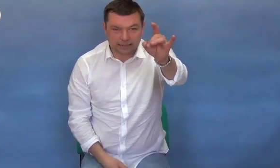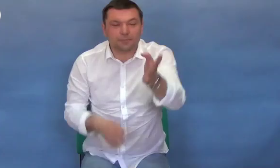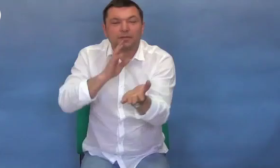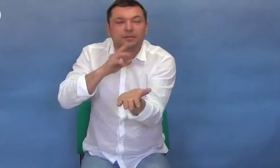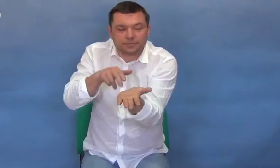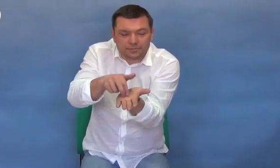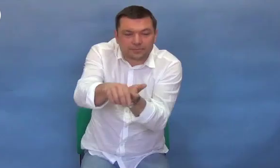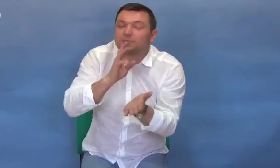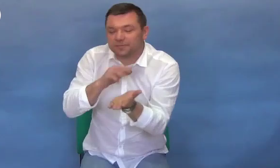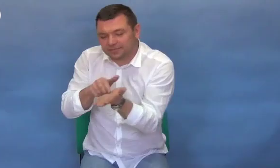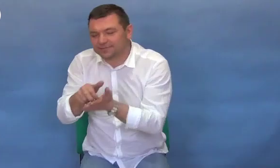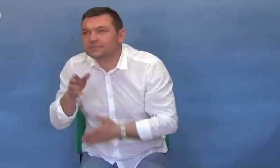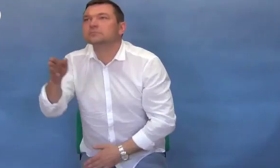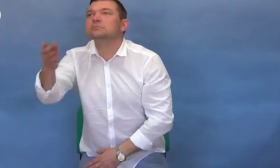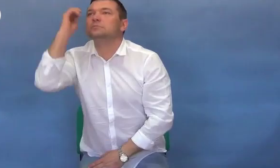Gdybym szedł i zobaczył zakaz.